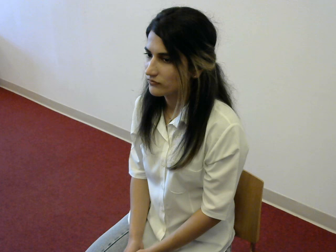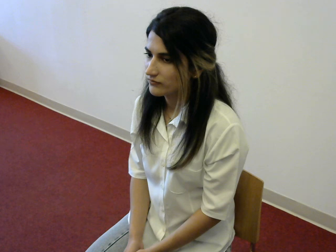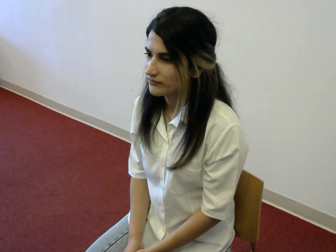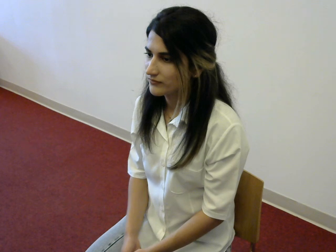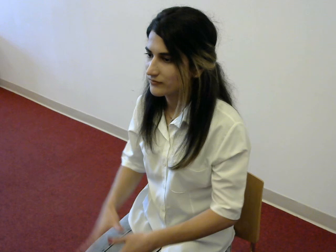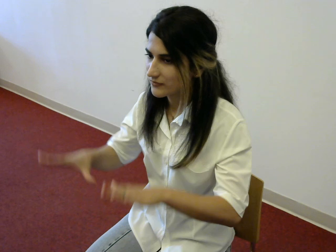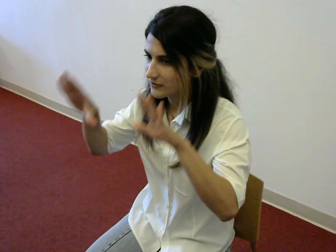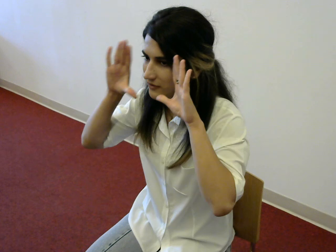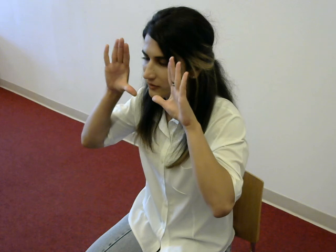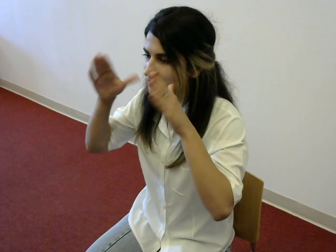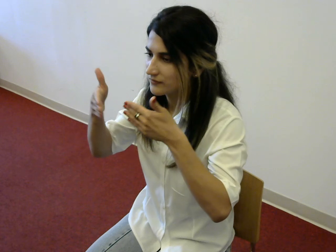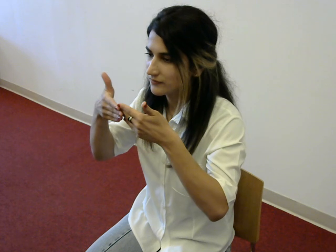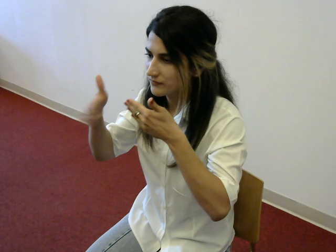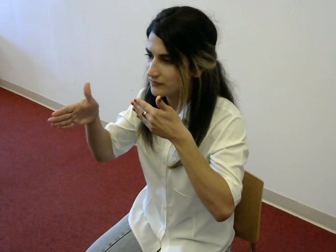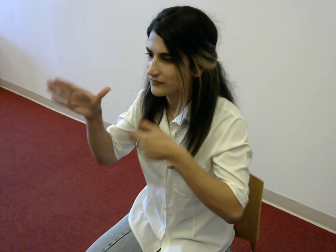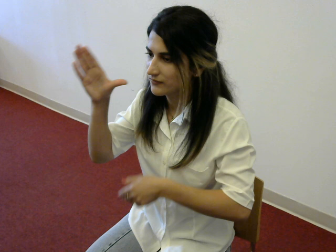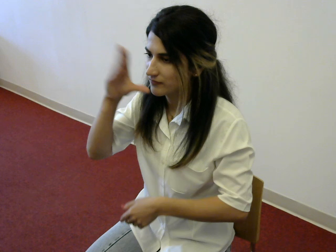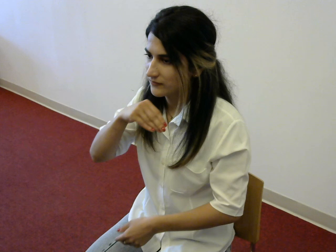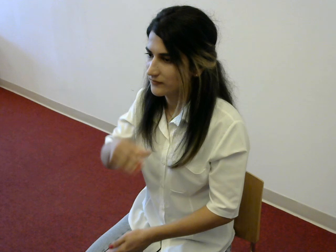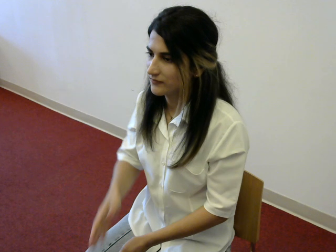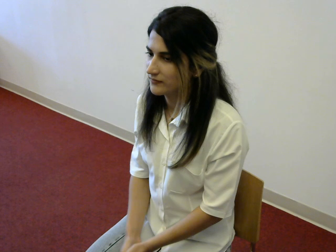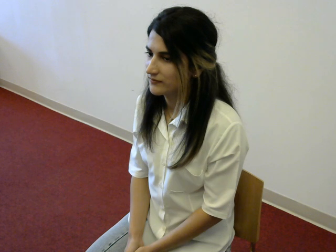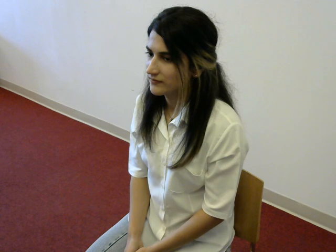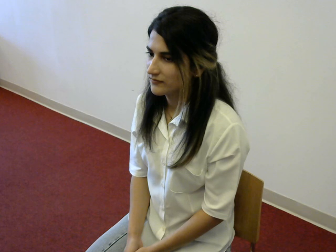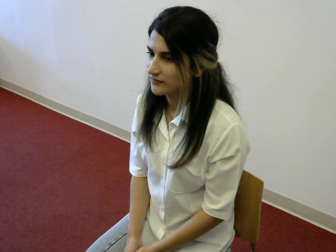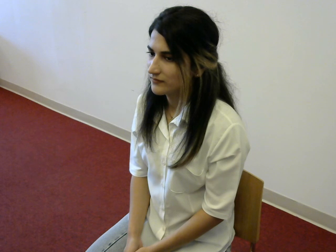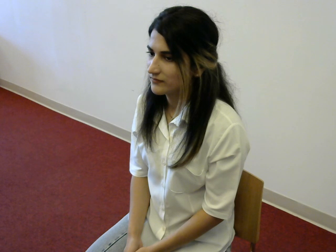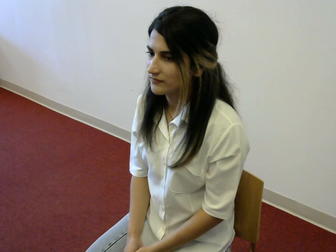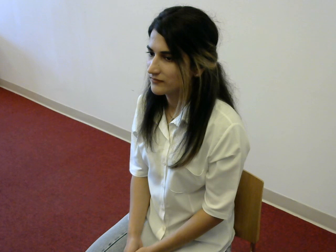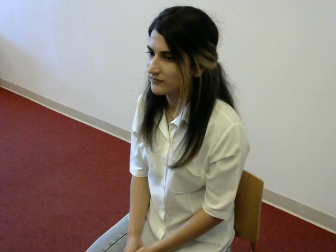Pəncərəni aça bilərsinizmi?